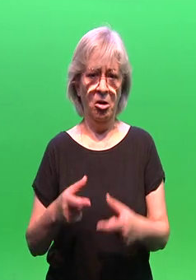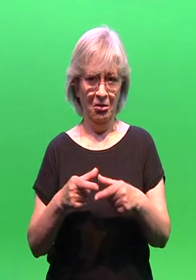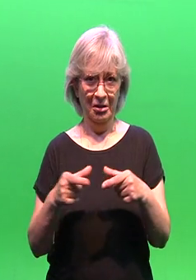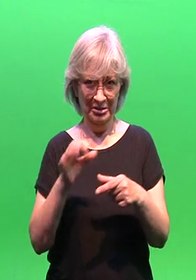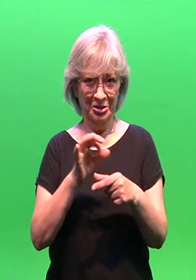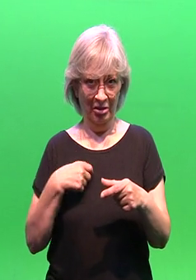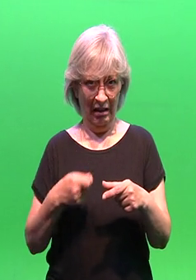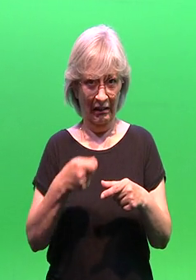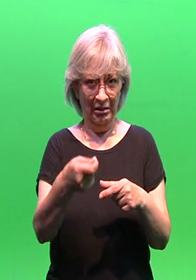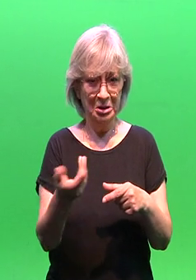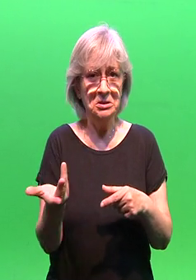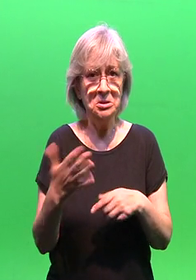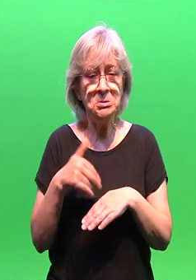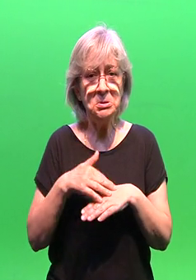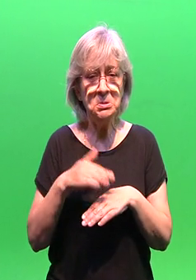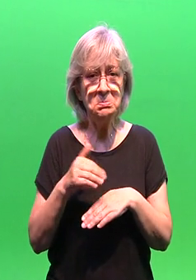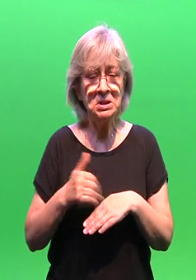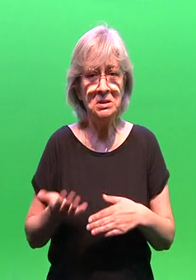T'he de donar la targeta sanitària? Per què?